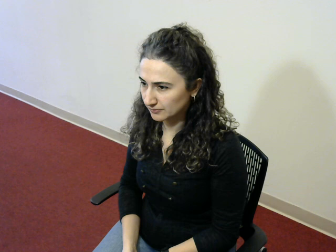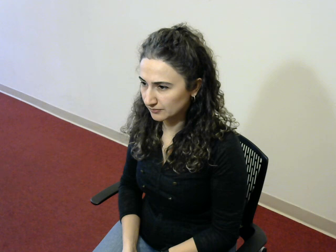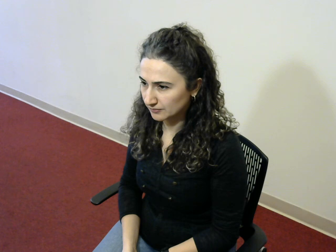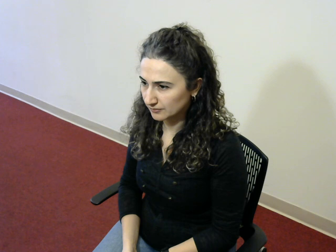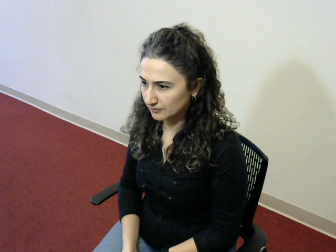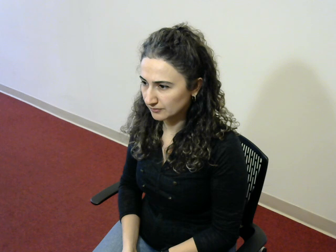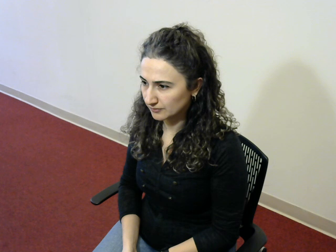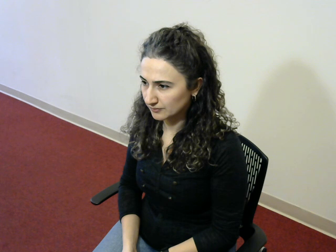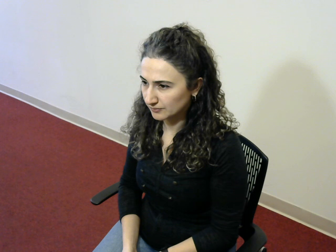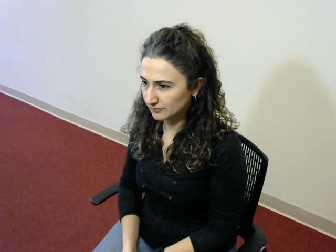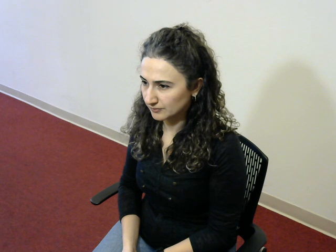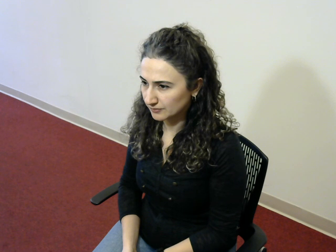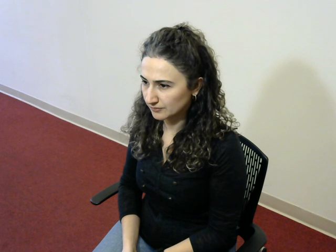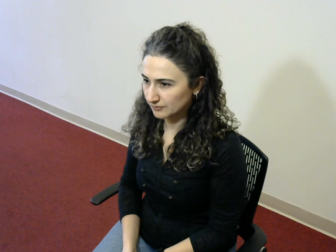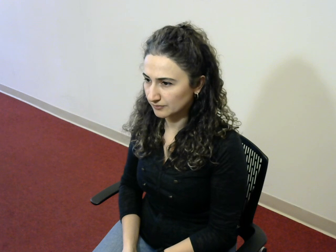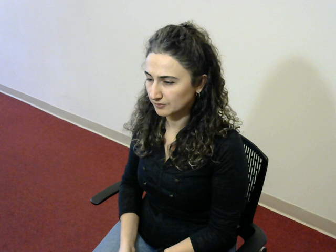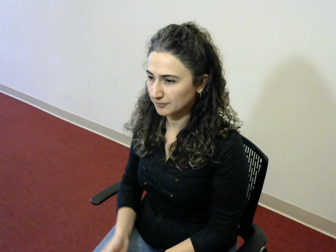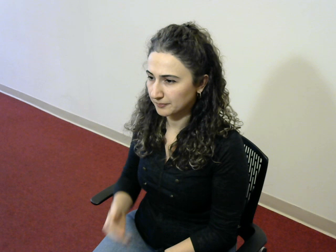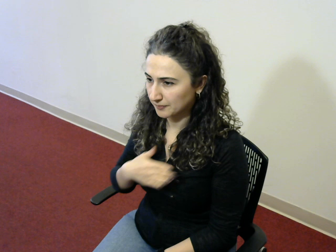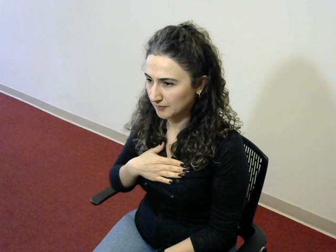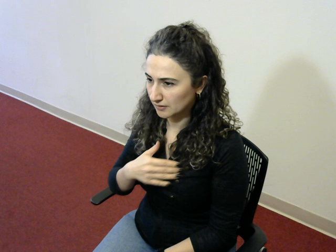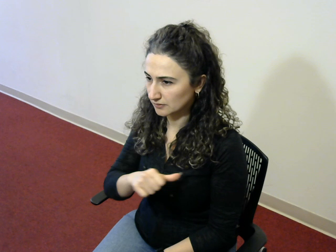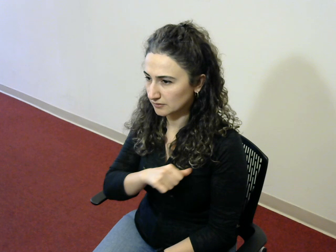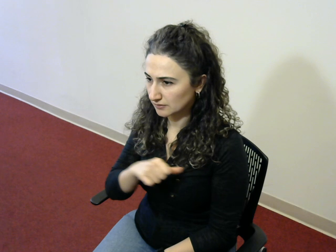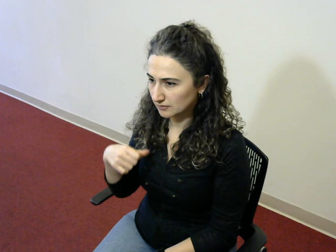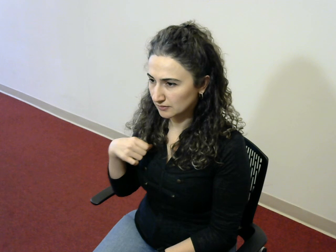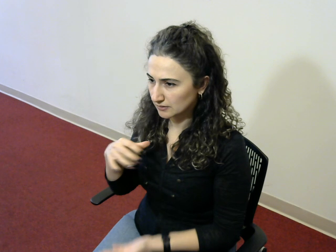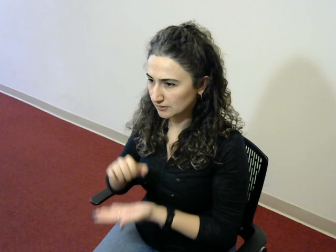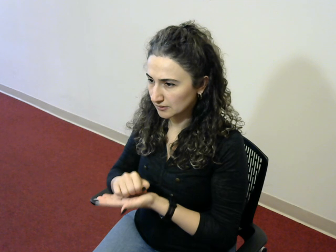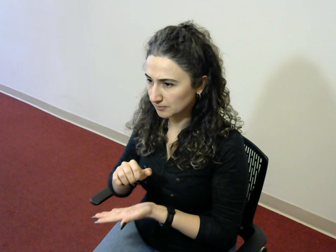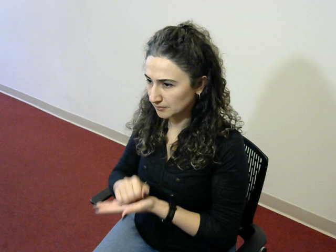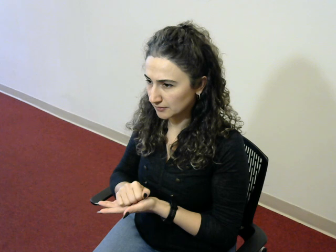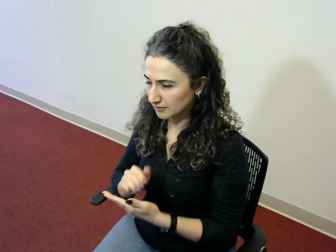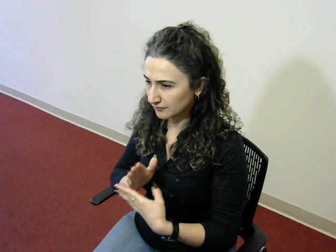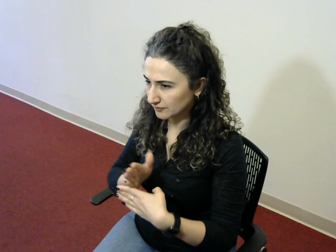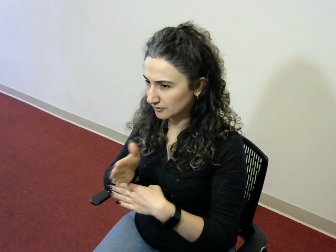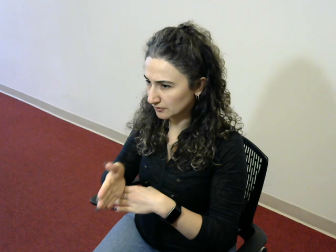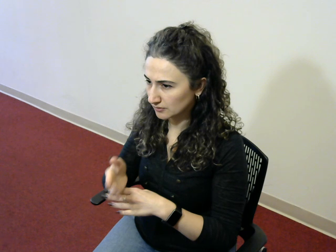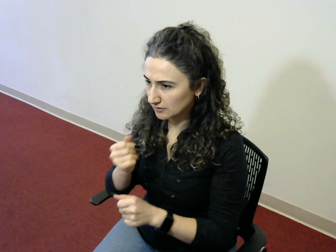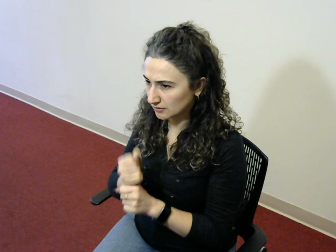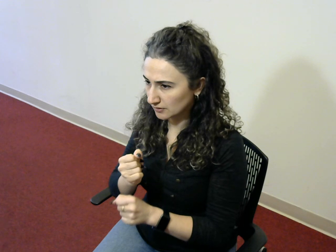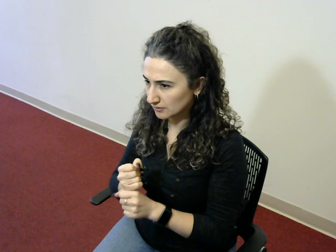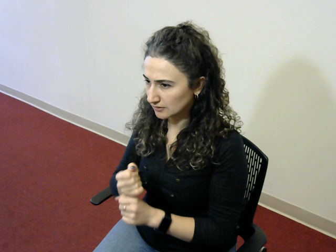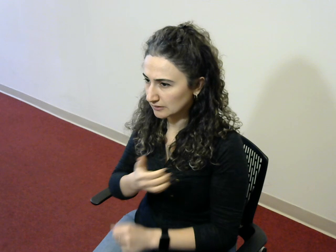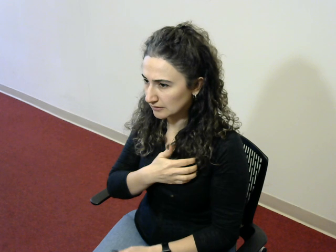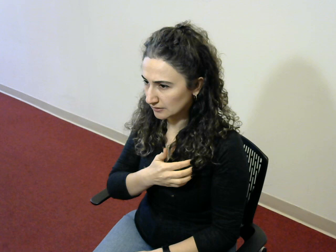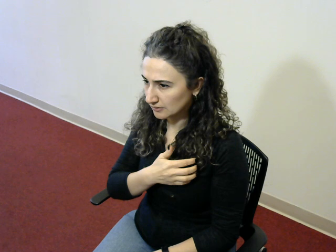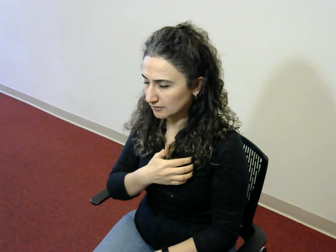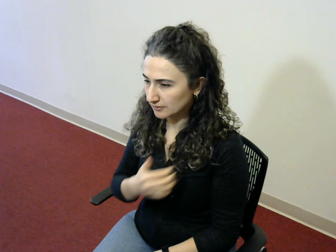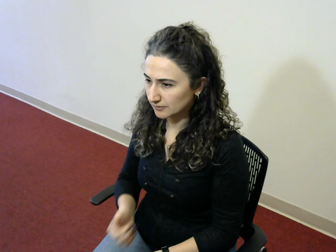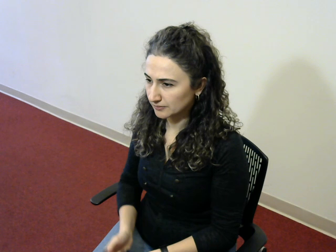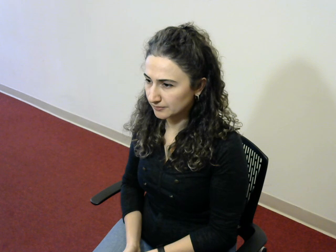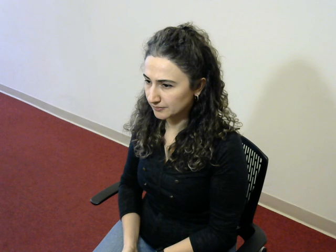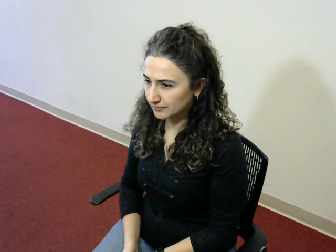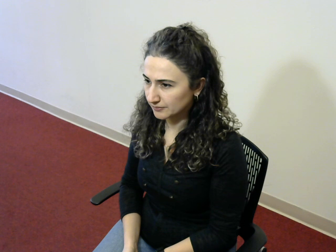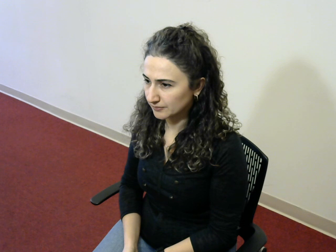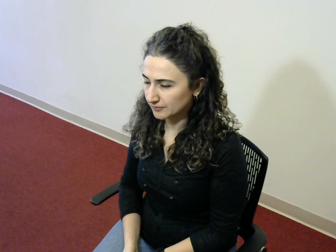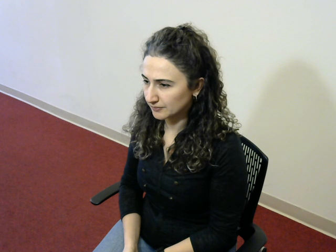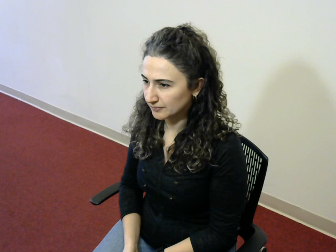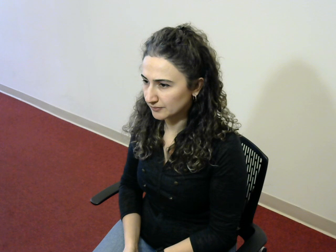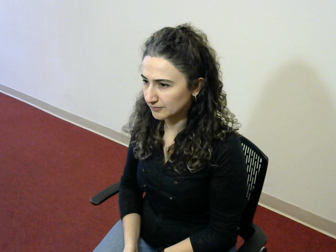Mən özünüməşğulluğa müraciət etmək istəyirəm